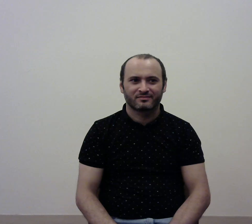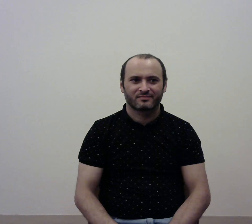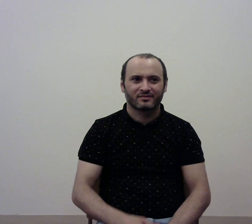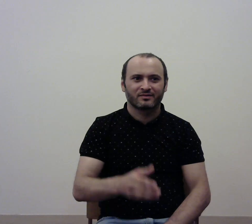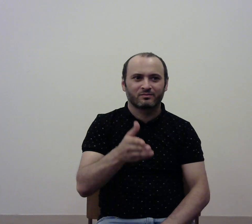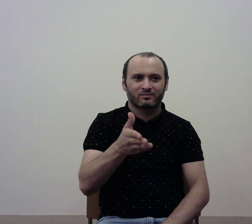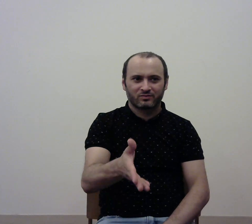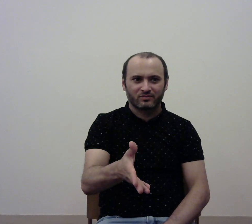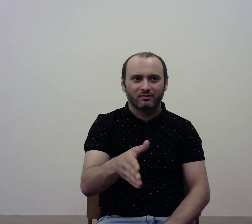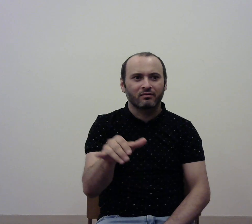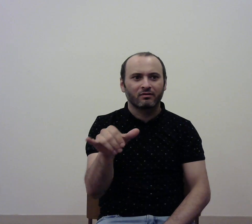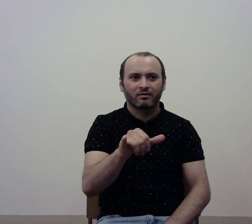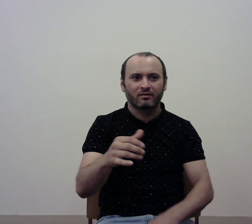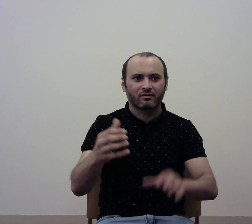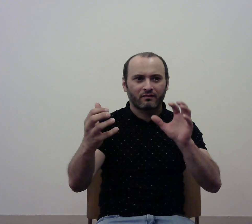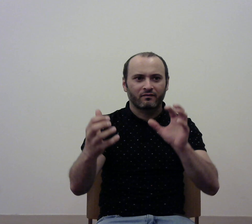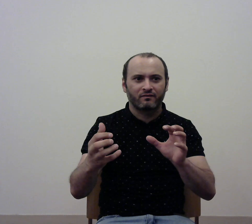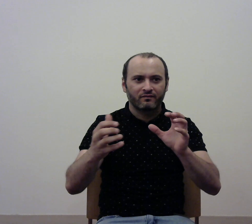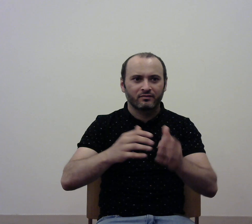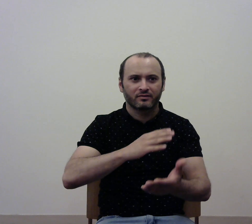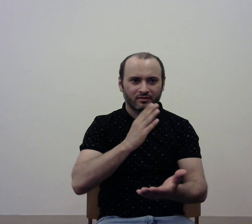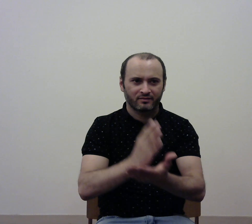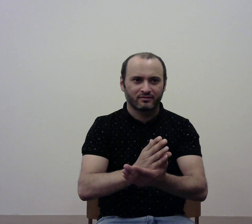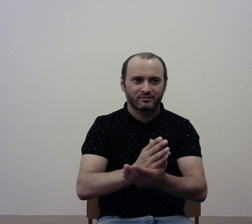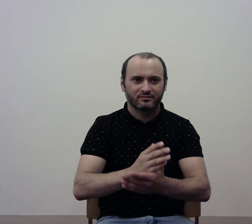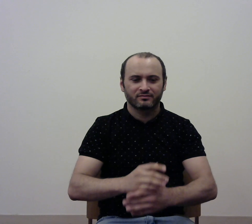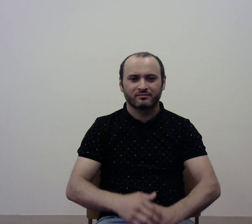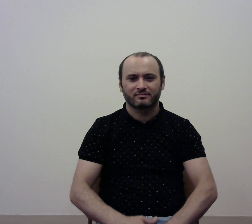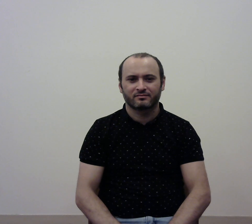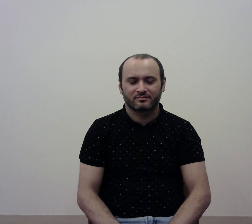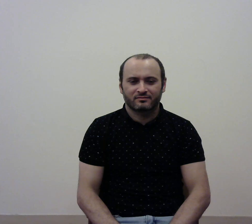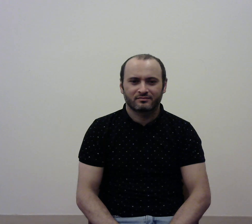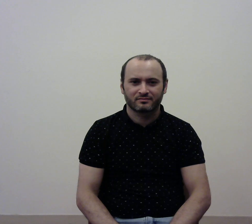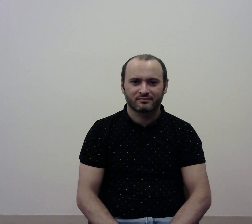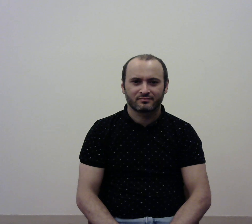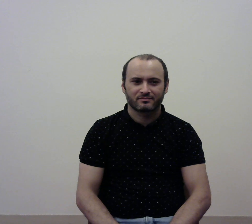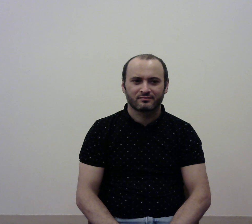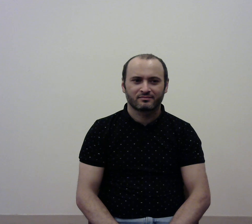Burda harda avtobus var?